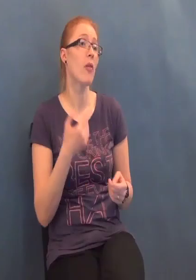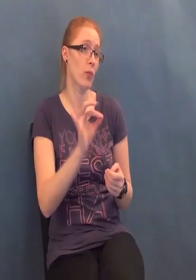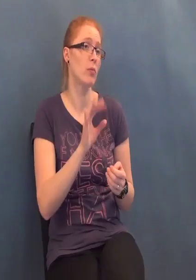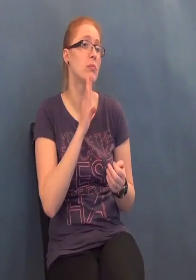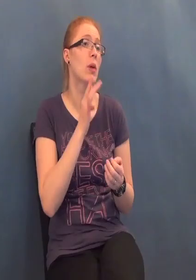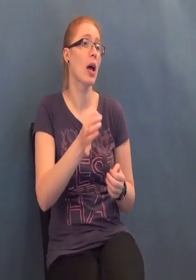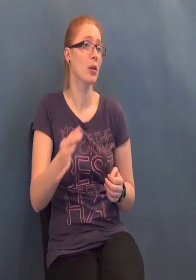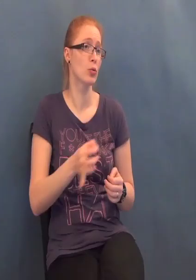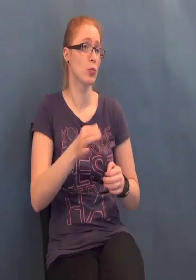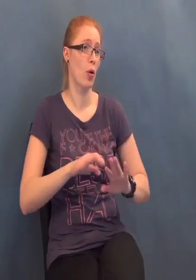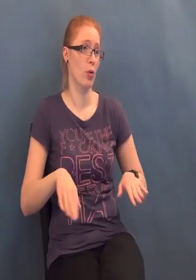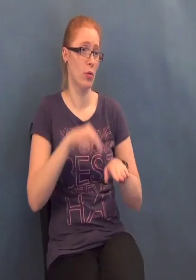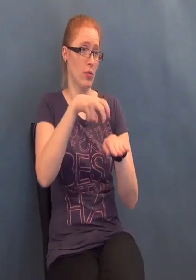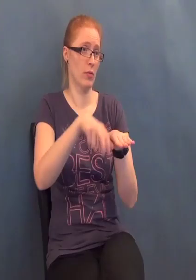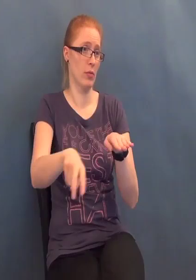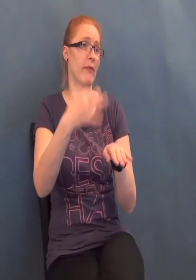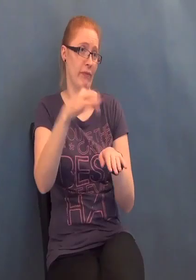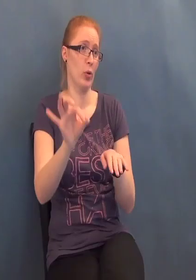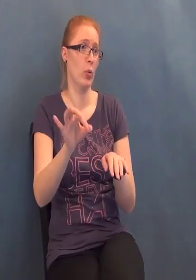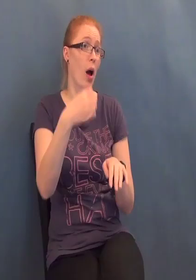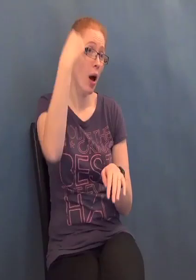Chyba może korzystać z jeziora.